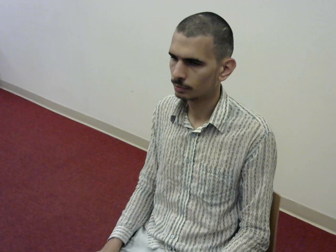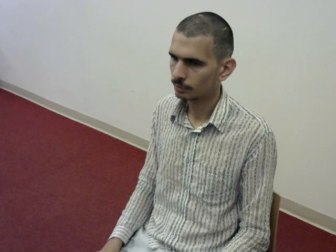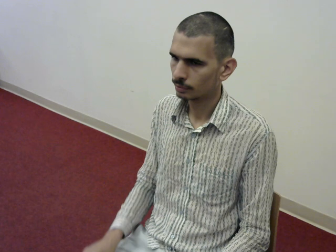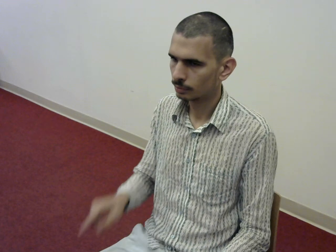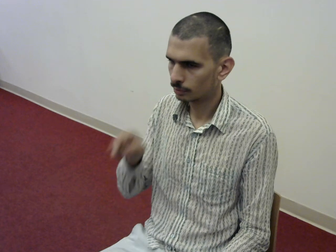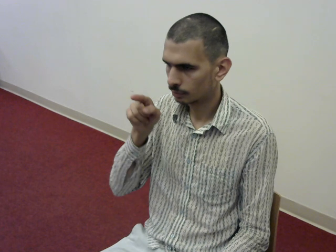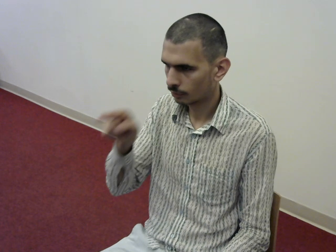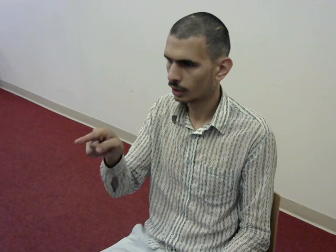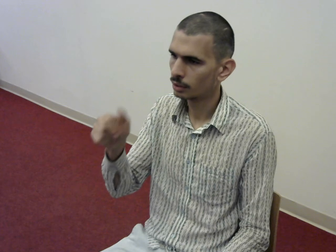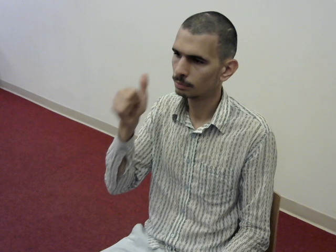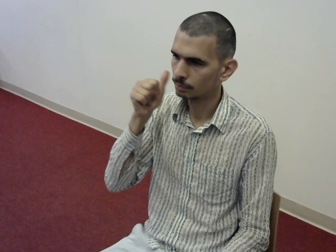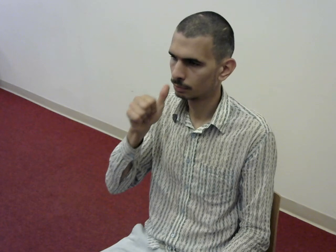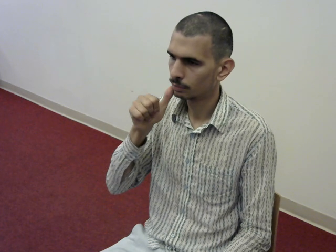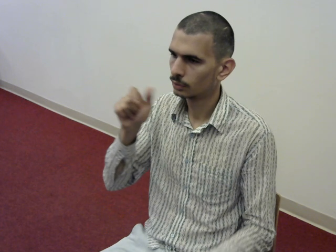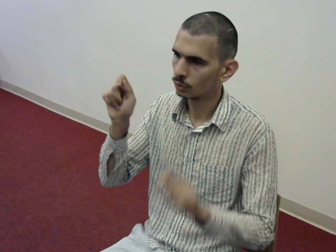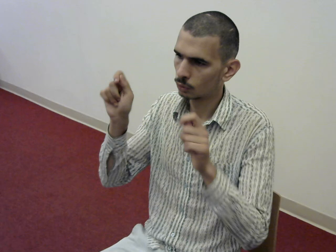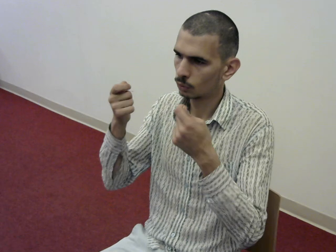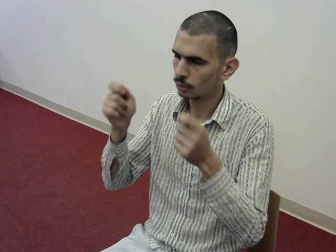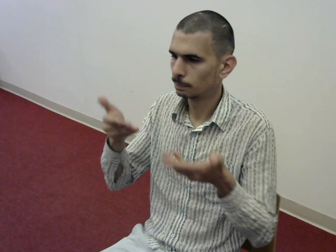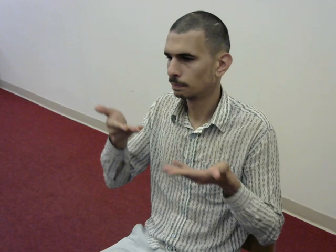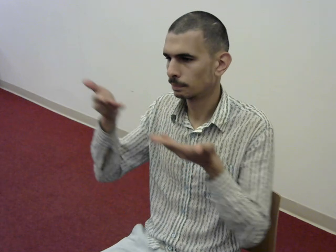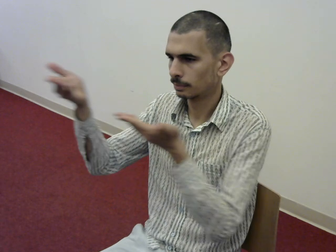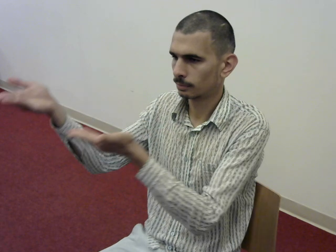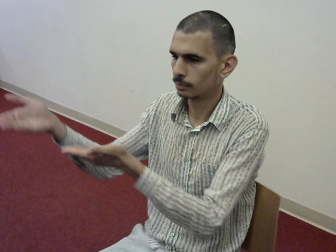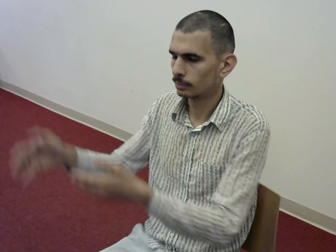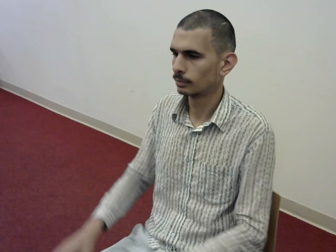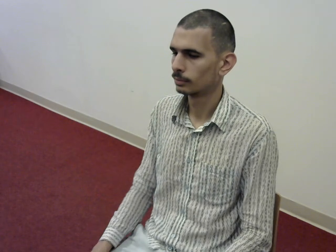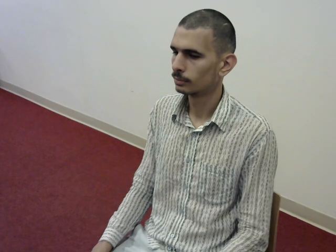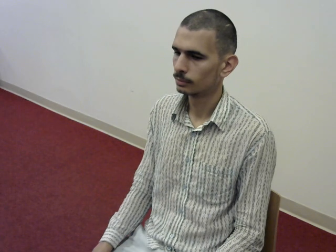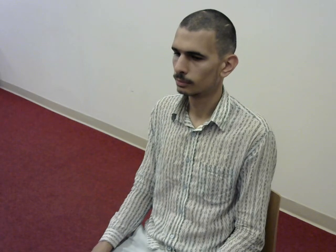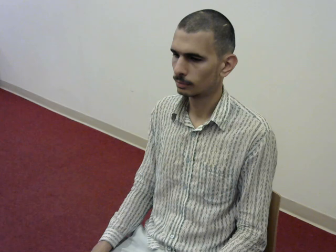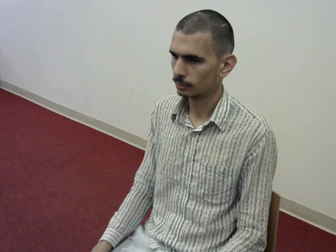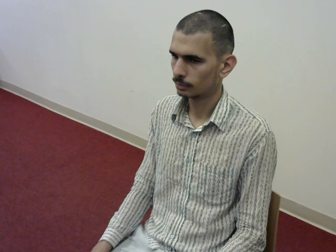Bizi sabah toya çağırıblar